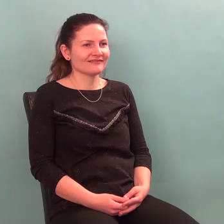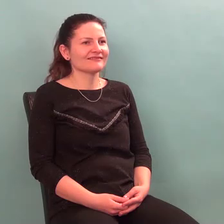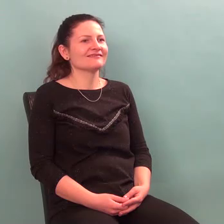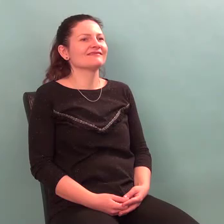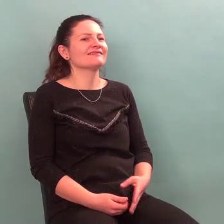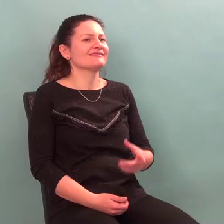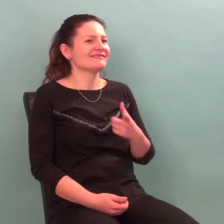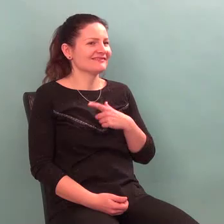Aha.